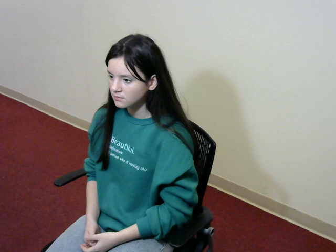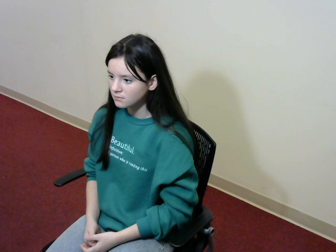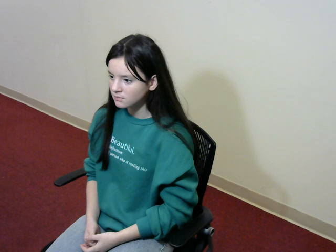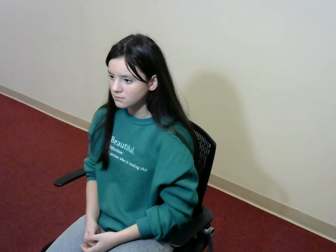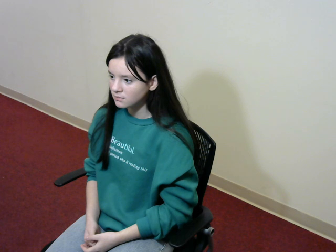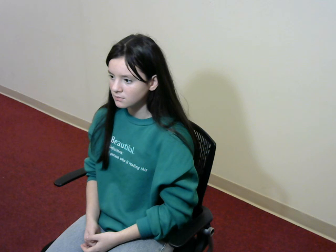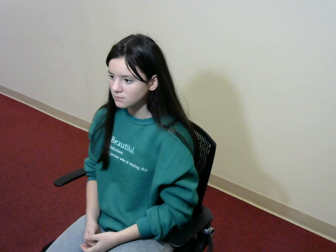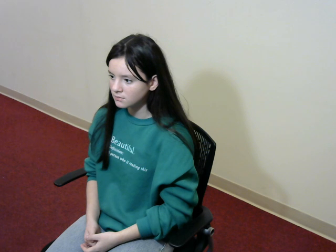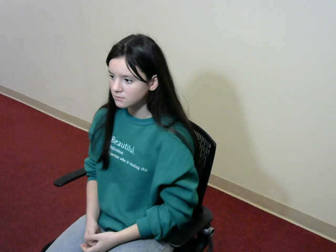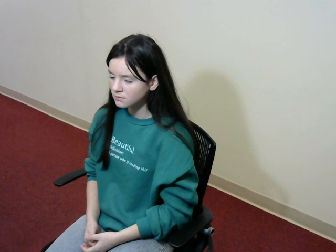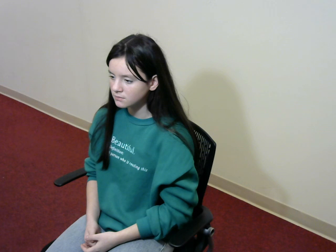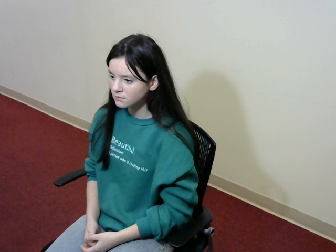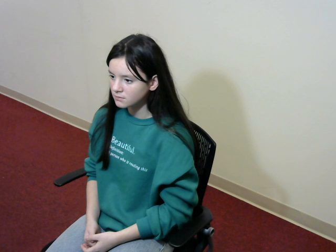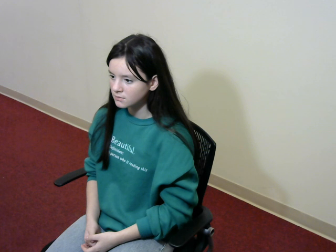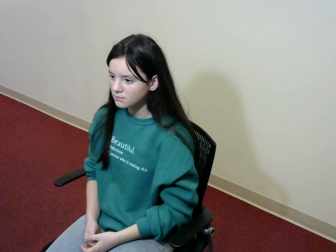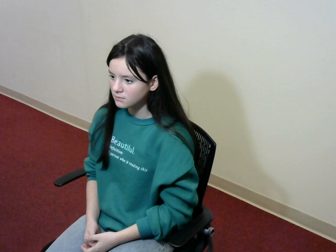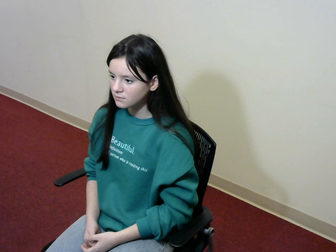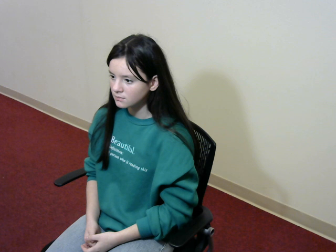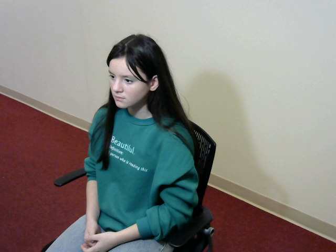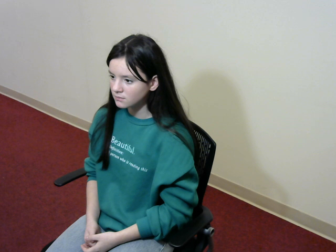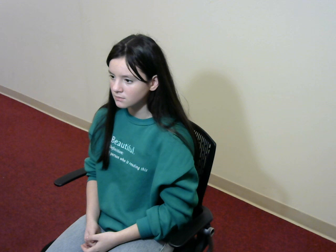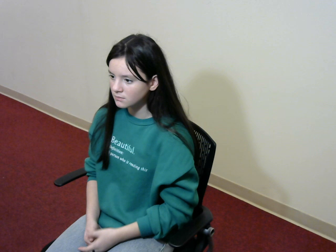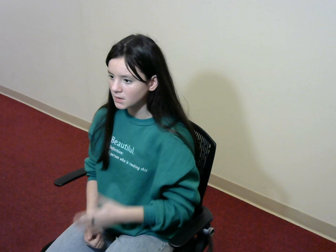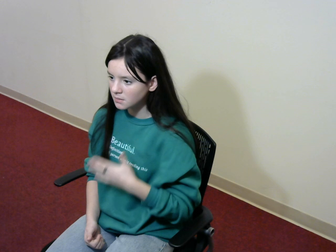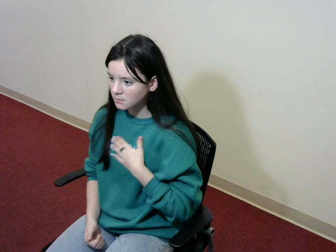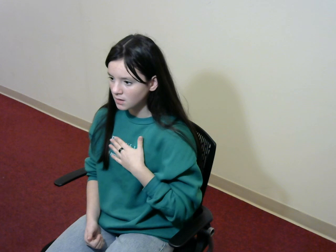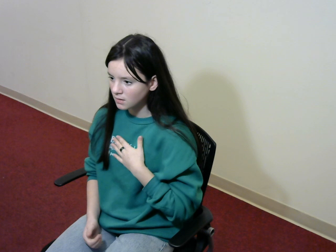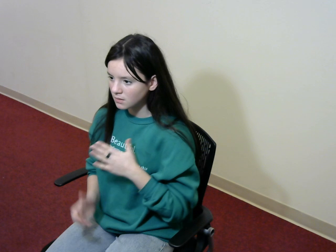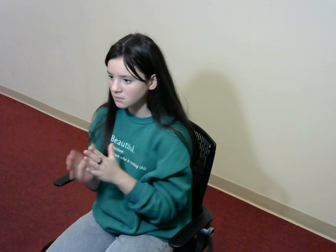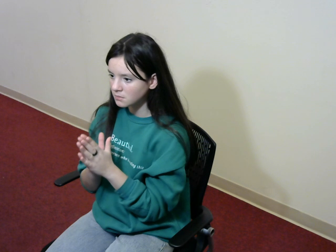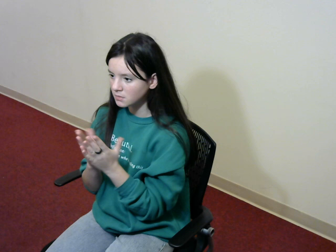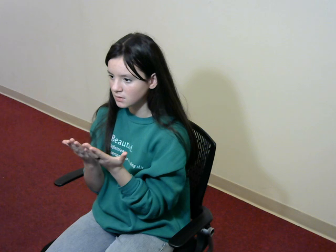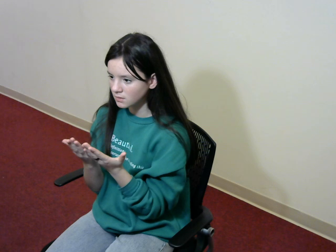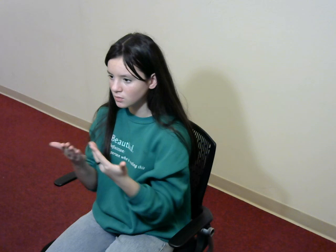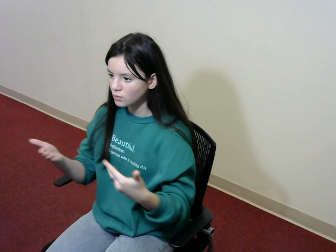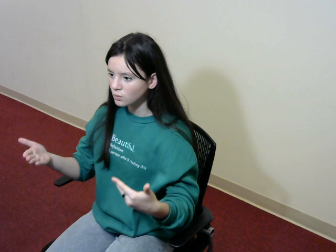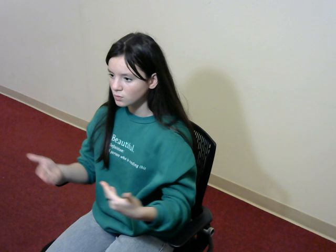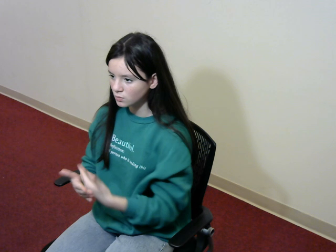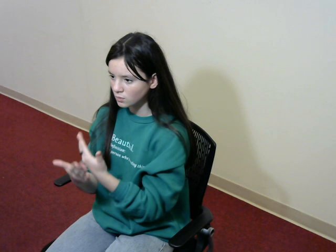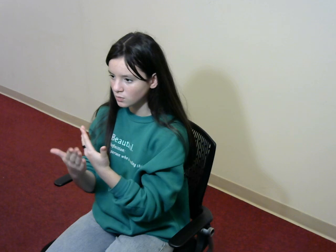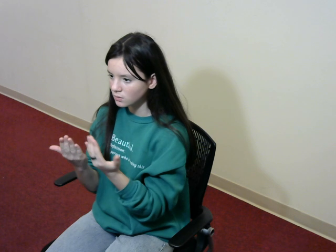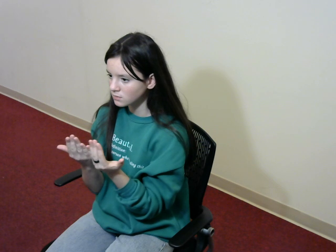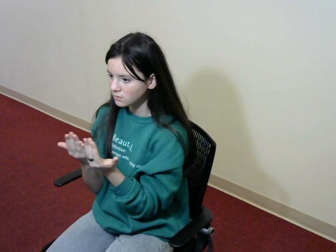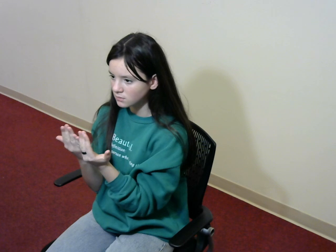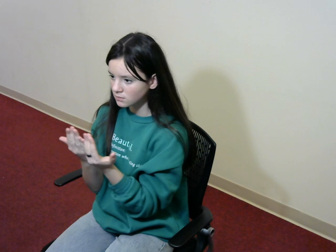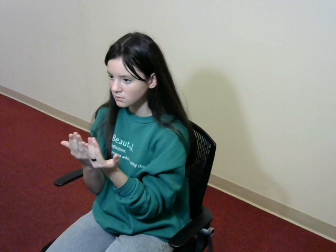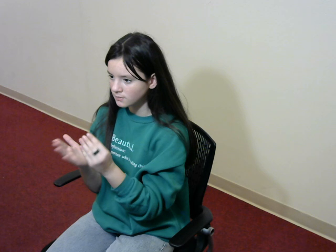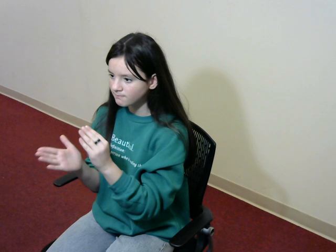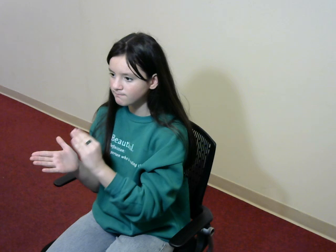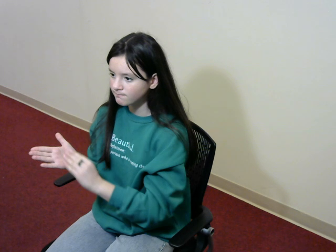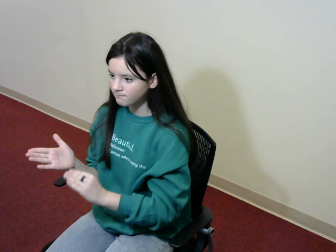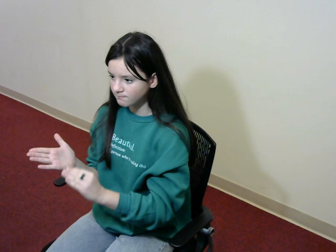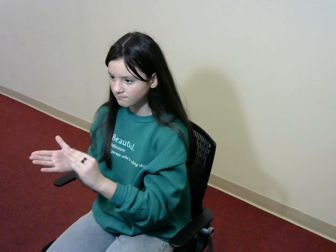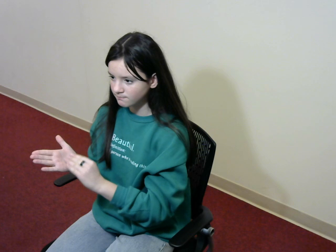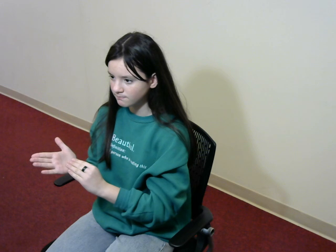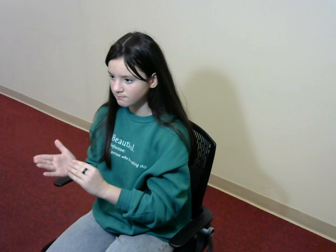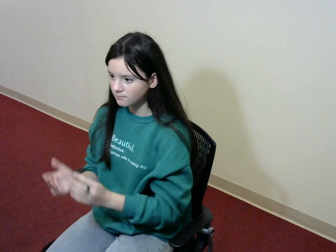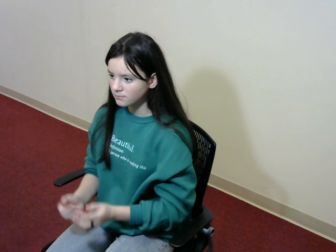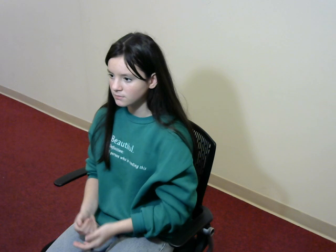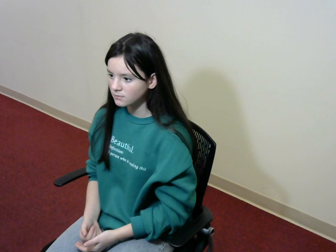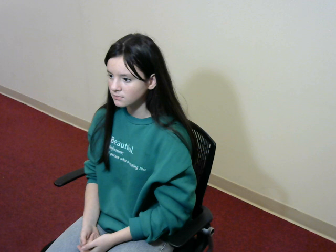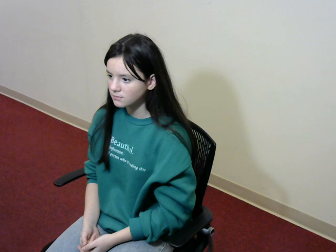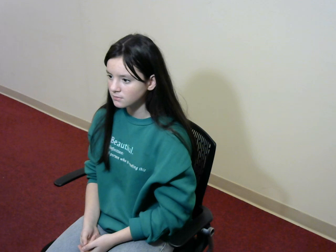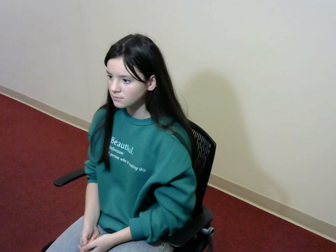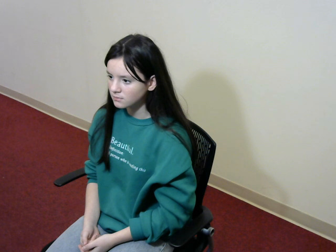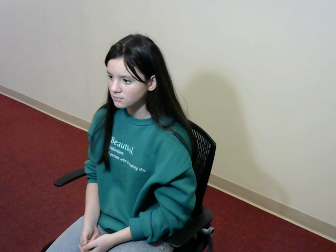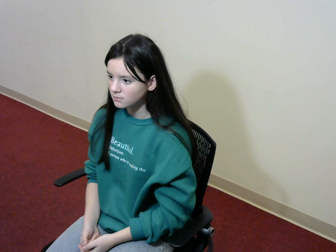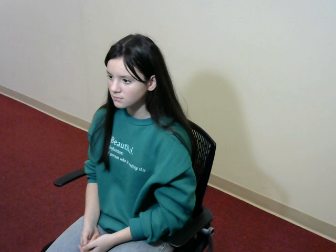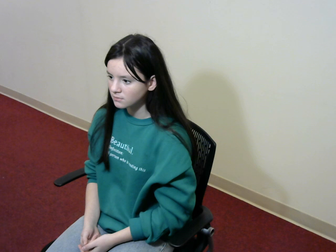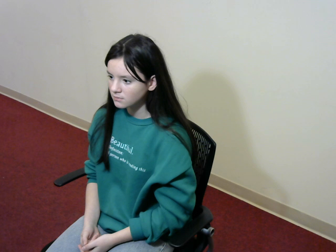Mən kitabı yenidən oxuyub, təkrarlamalıyam